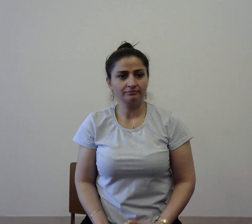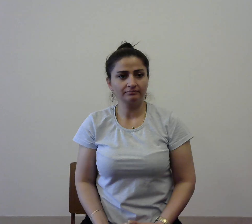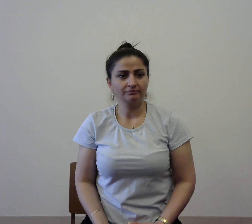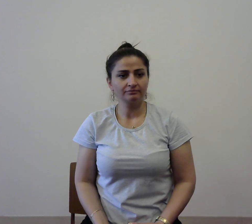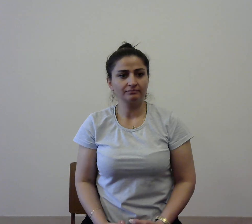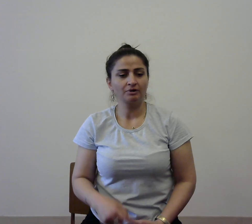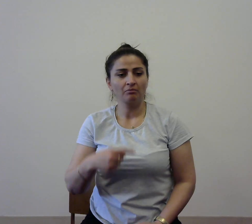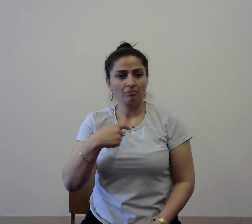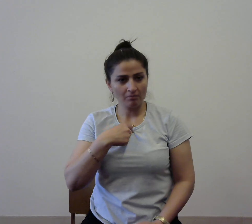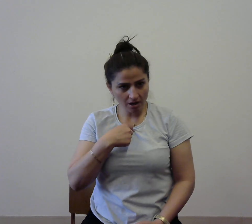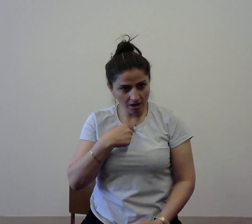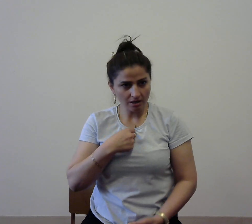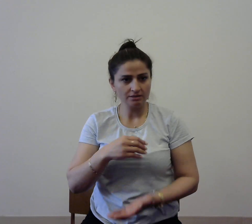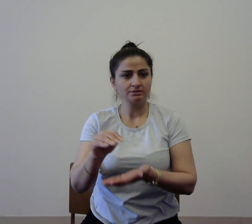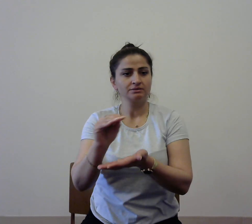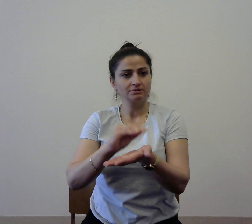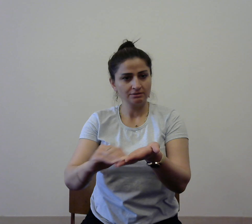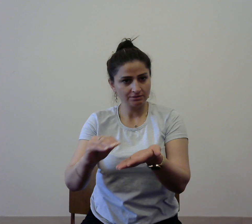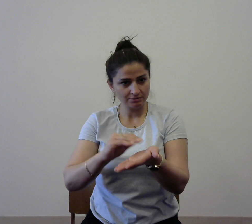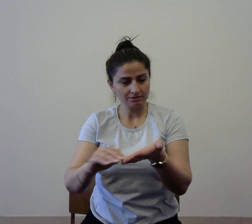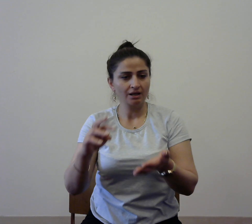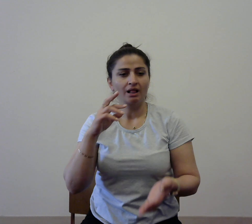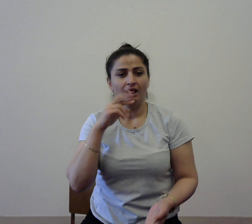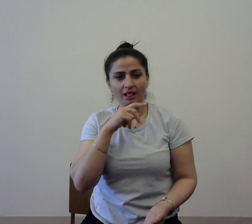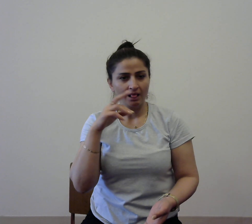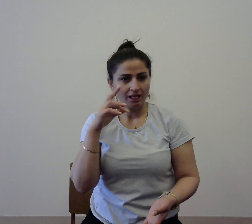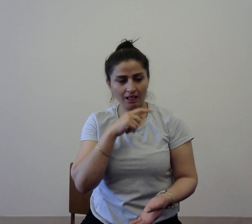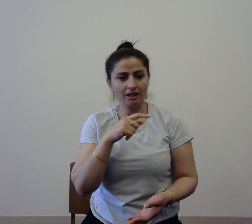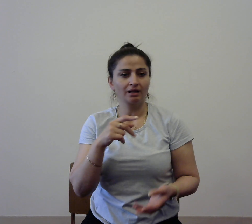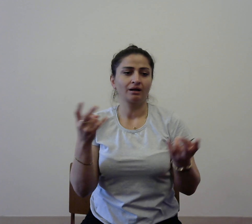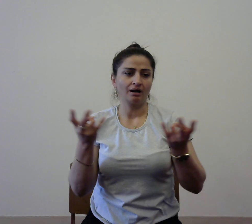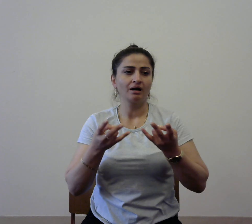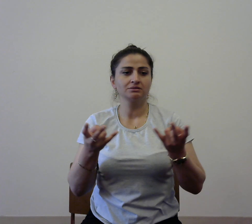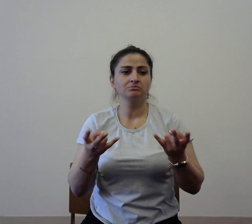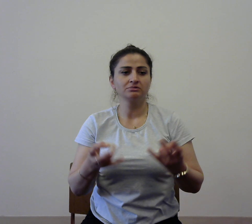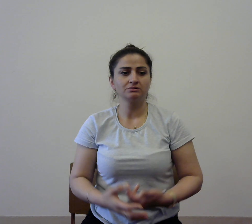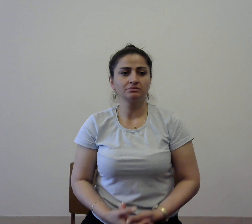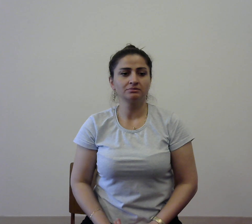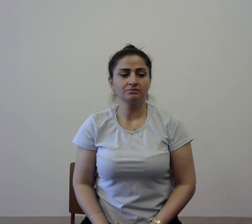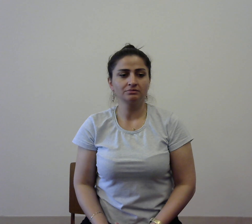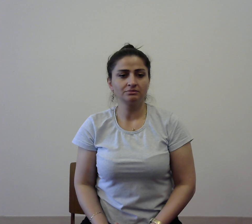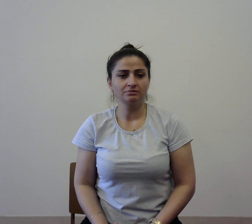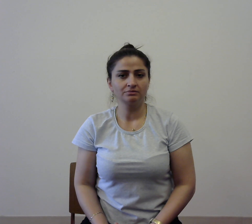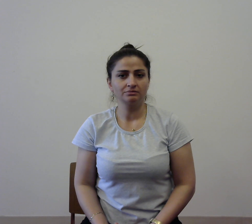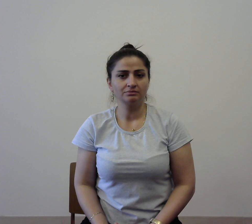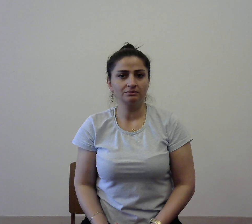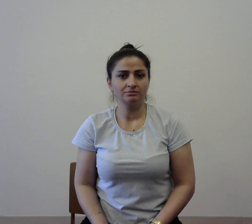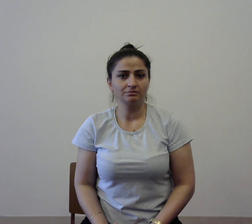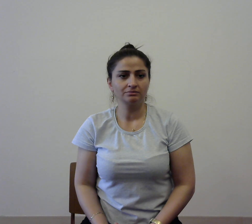Mənə siyahıdakı dərmanlar lazımdır